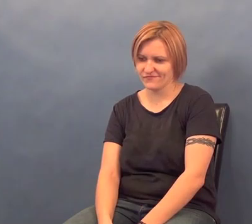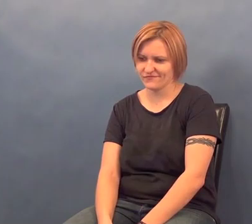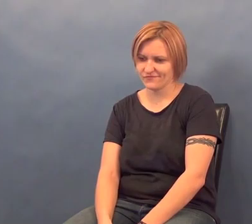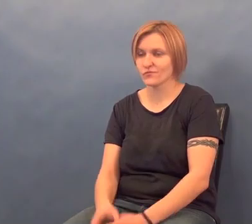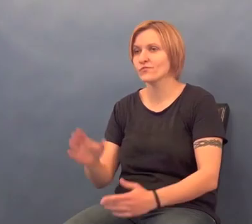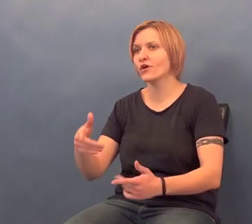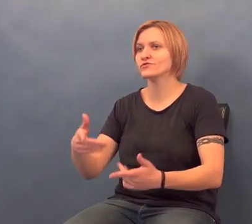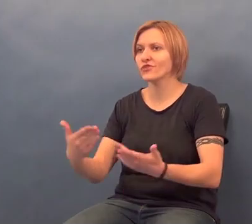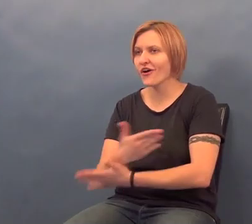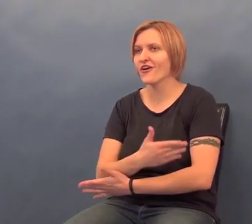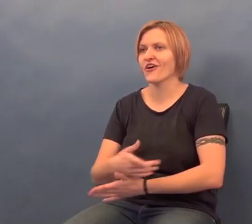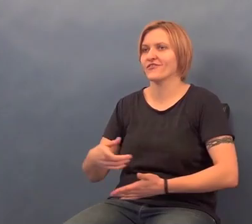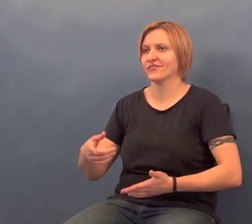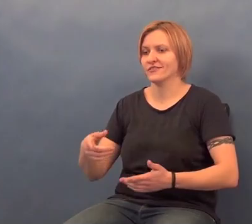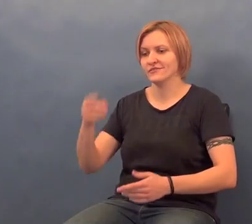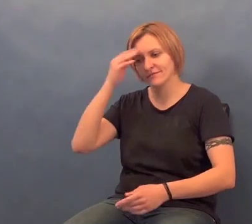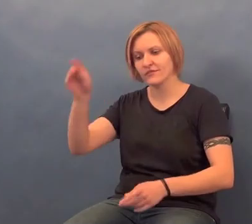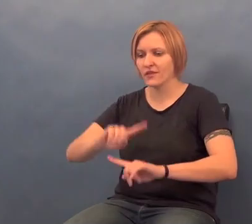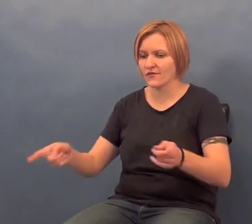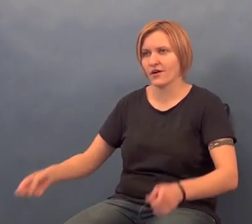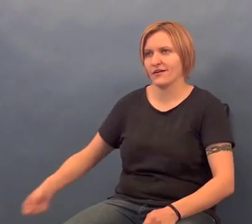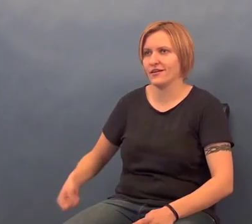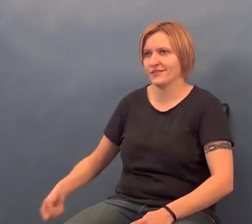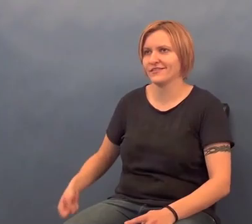Może ten nowy. To informuje, że nie wolno piłować.